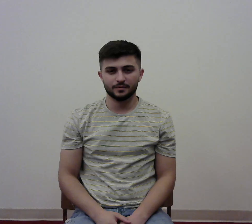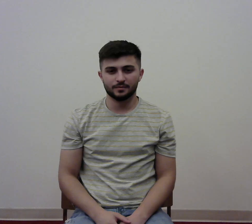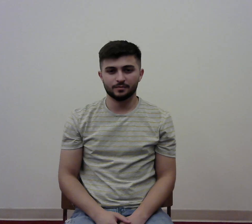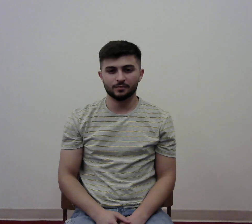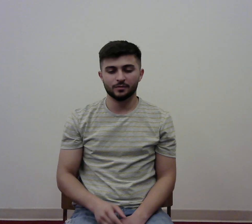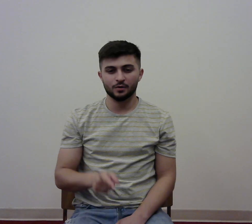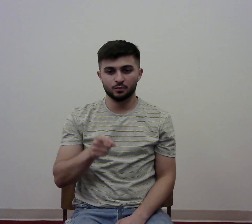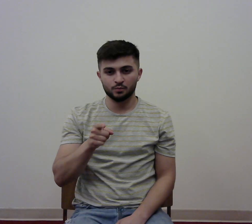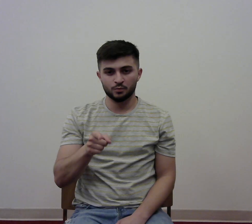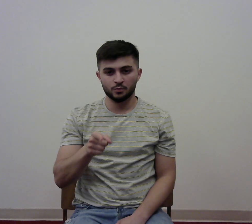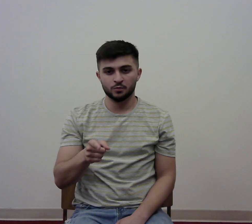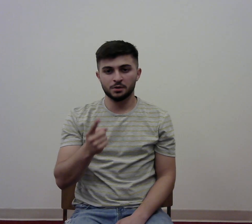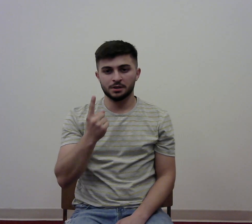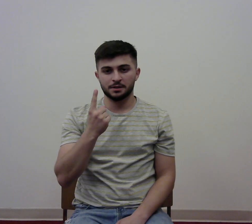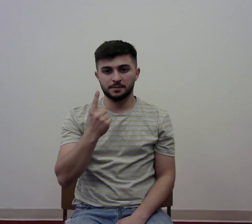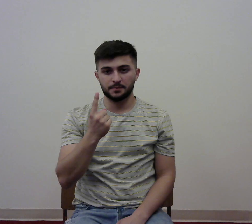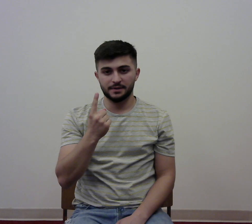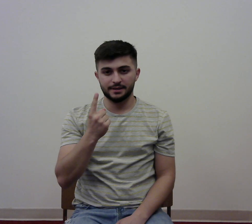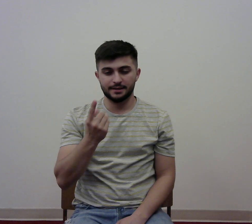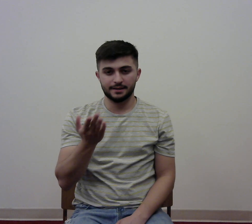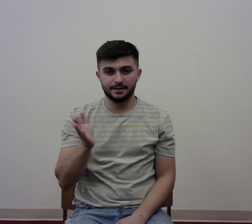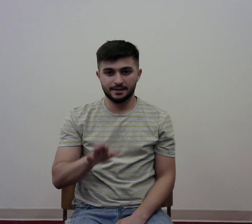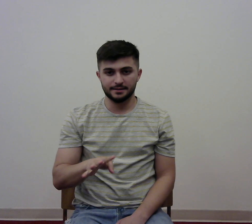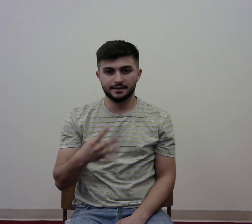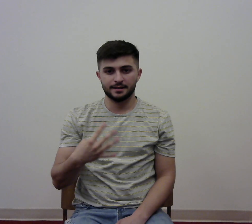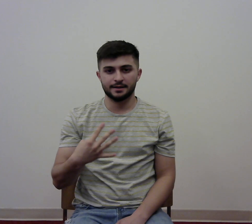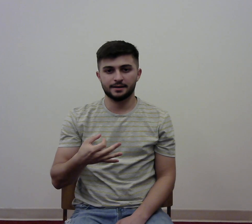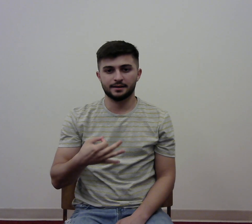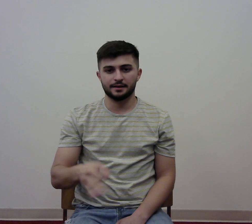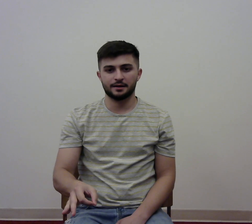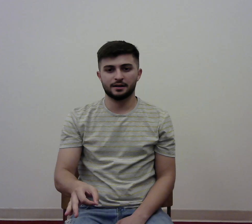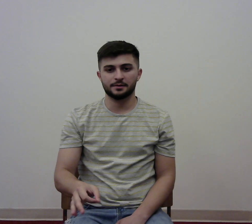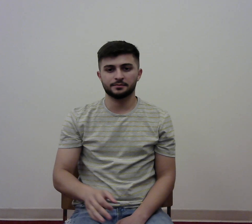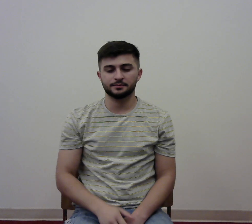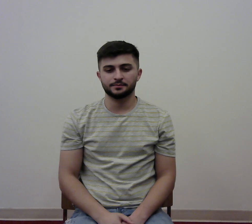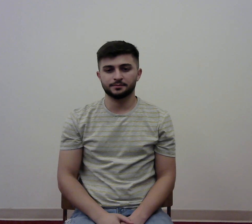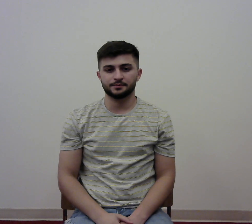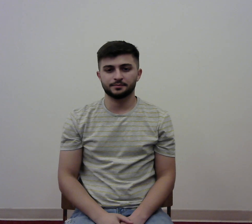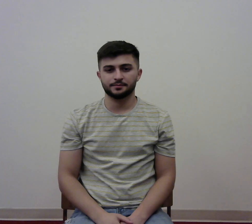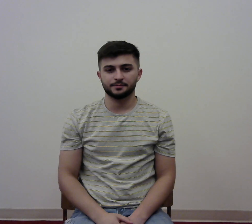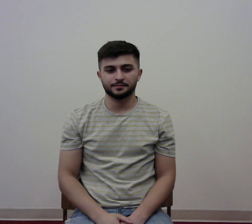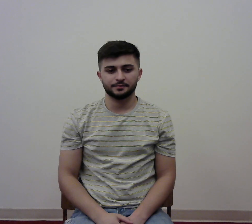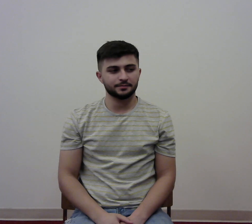Bunun bir dənəsi 40 qəpikdir